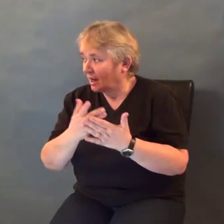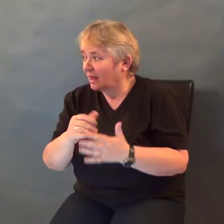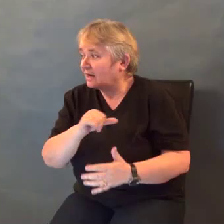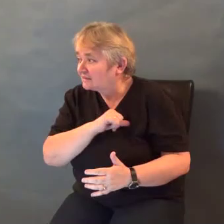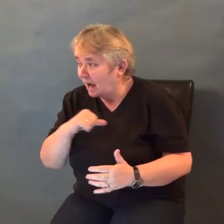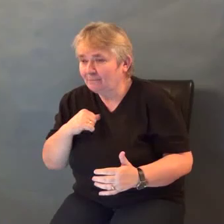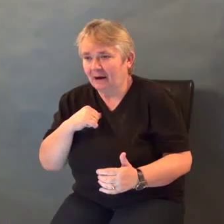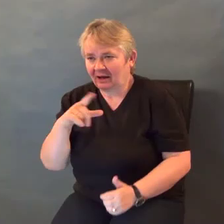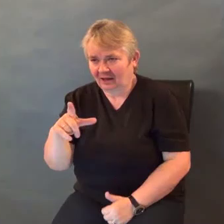Dlatego samemu trzeba ustalić.